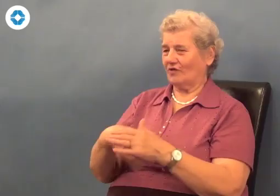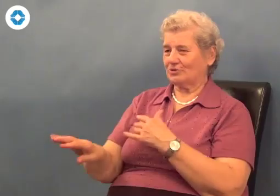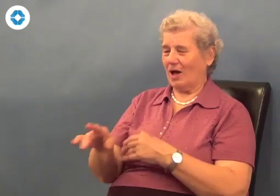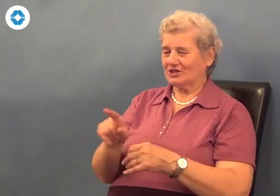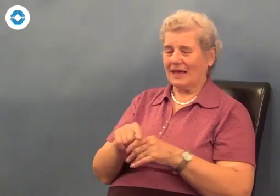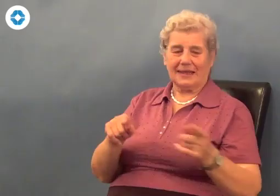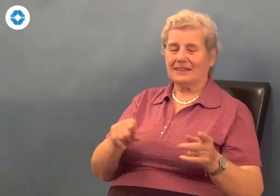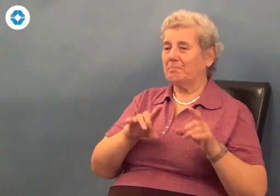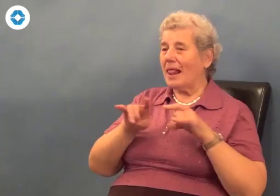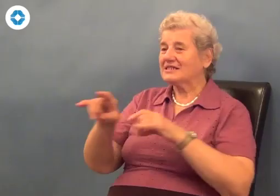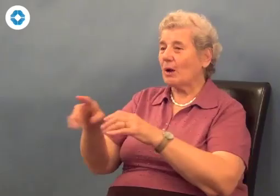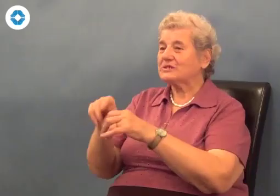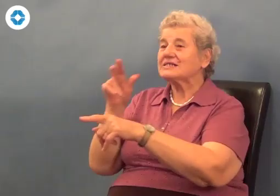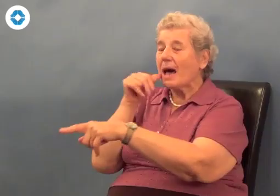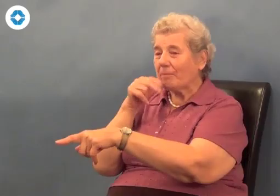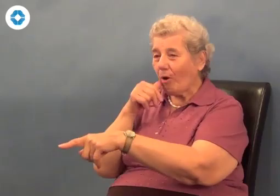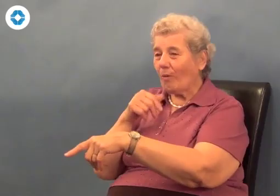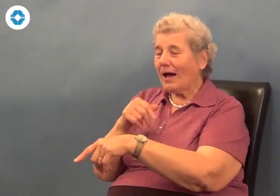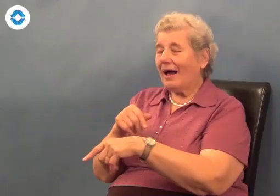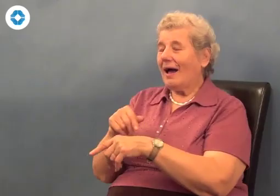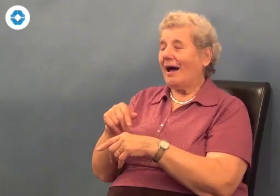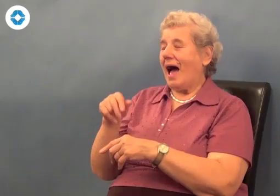Że ten poleciał za żabką.